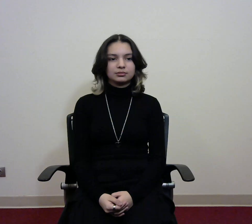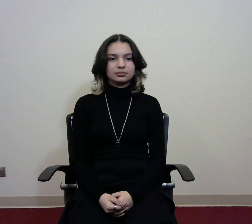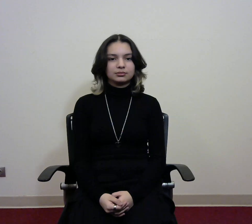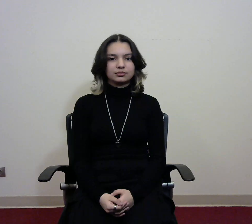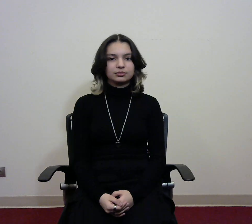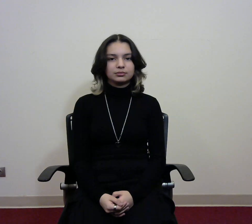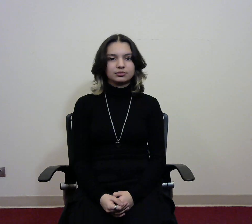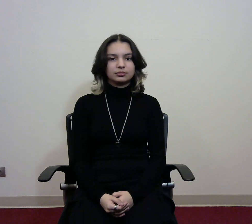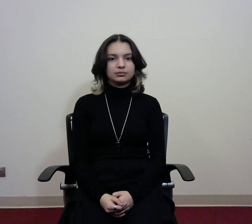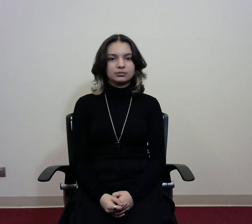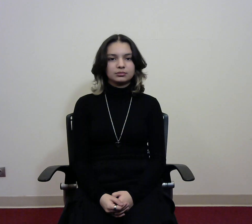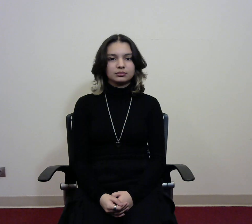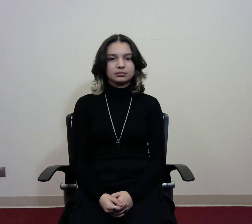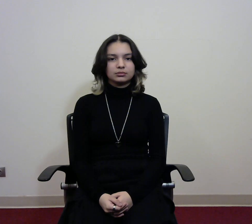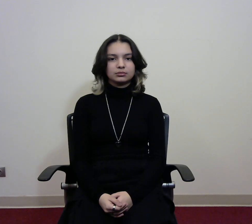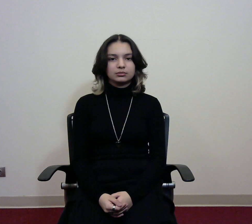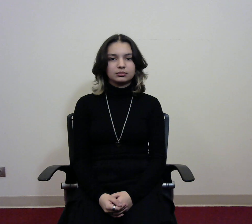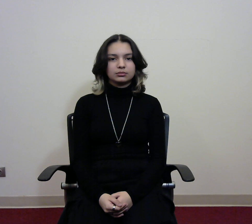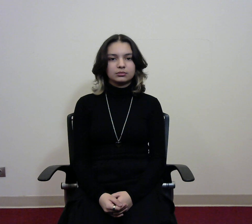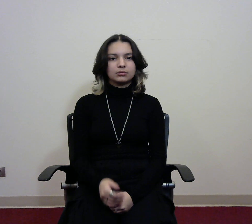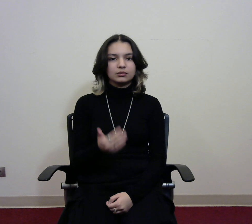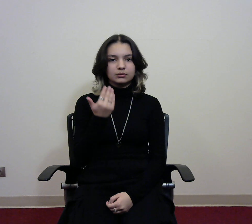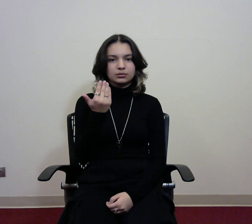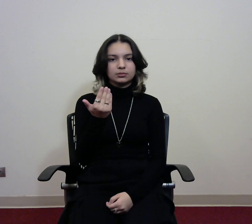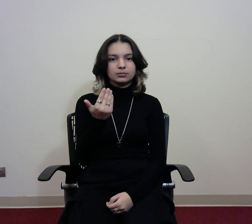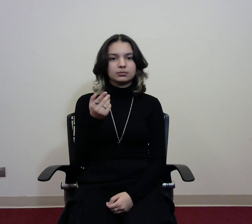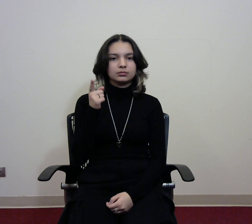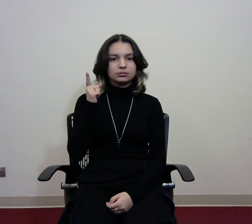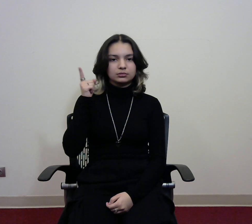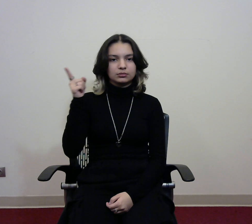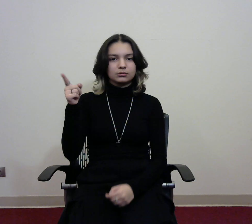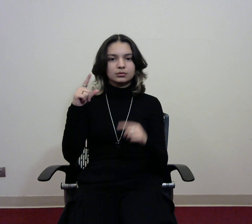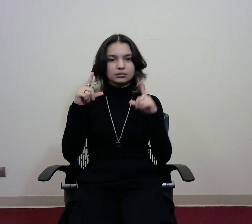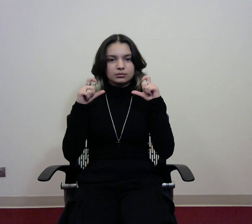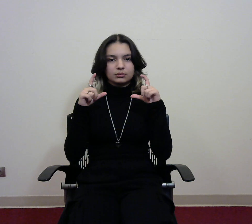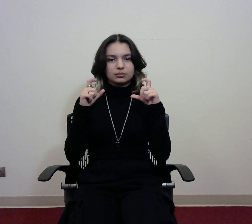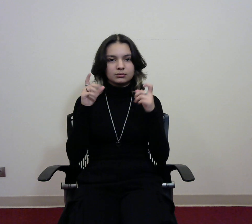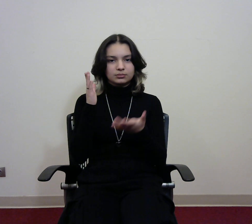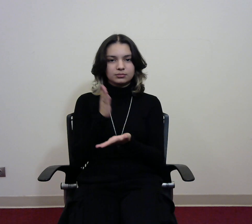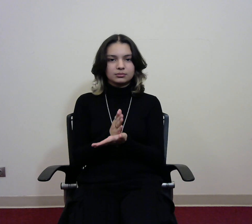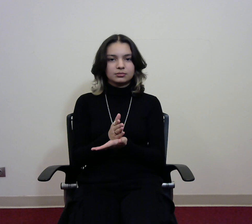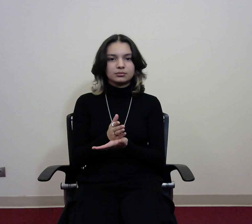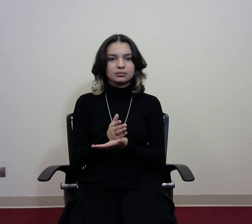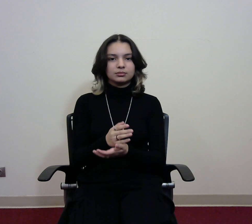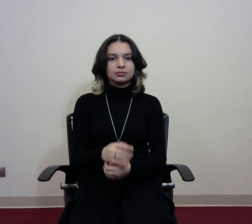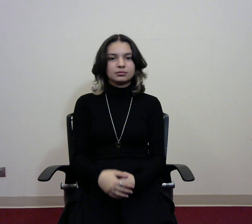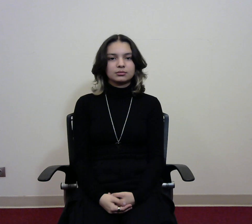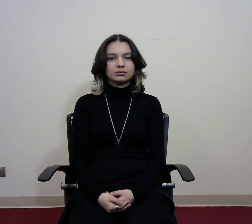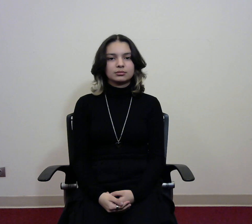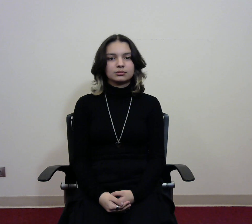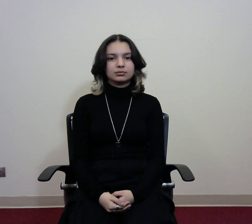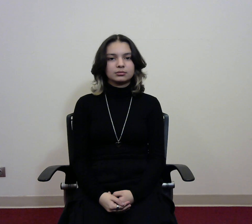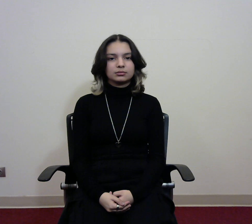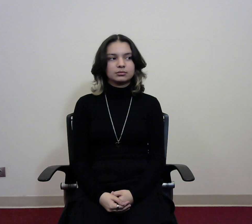Sizdə onun şəkli var?